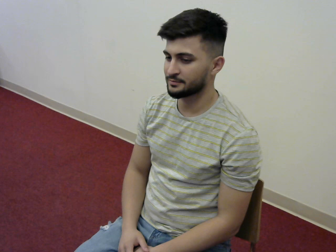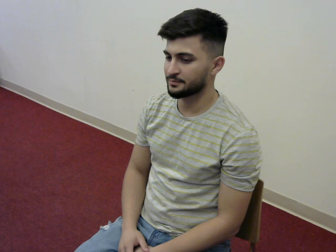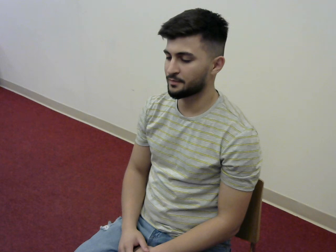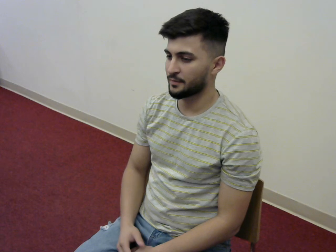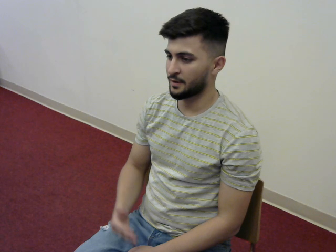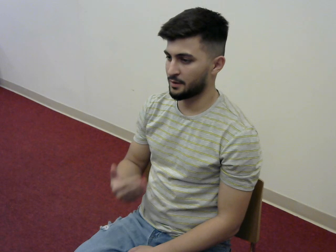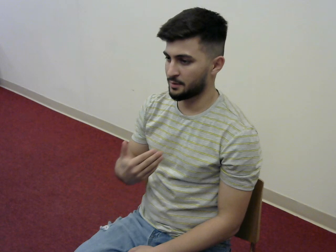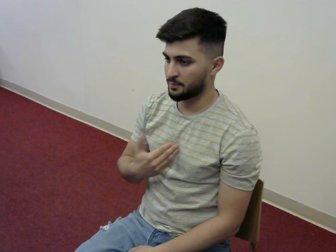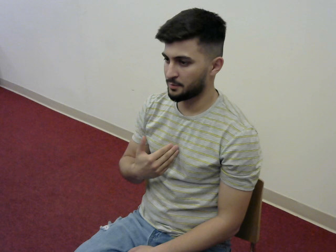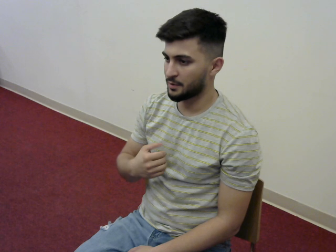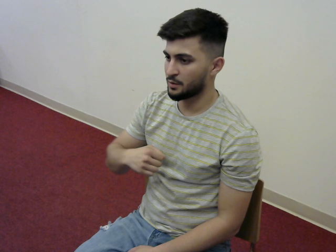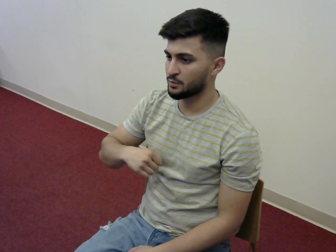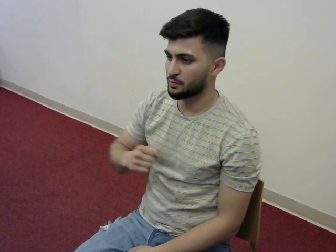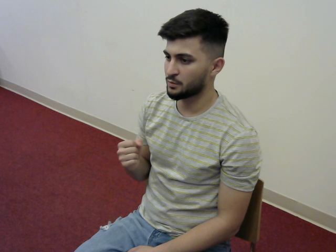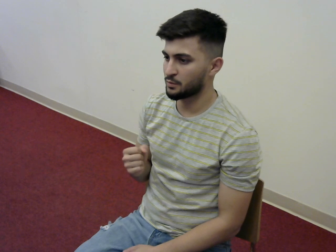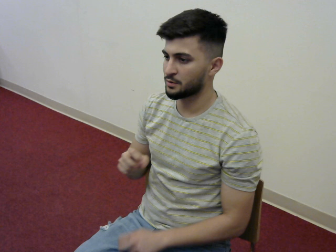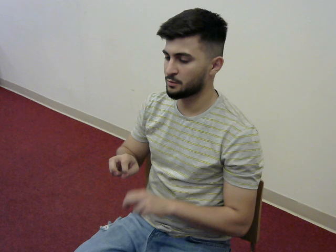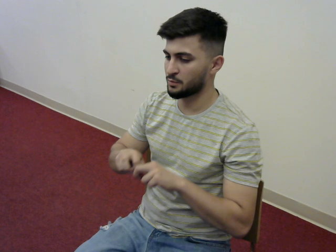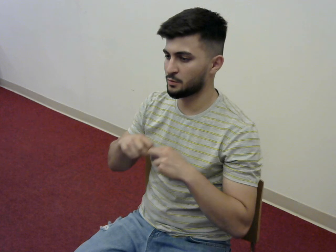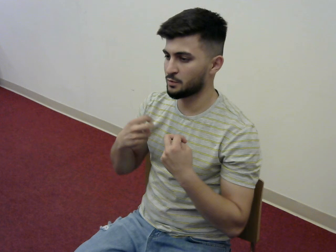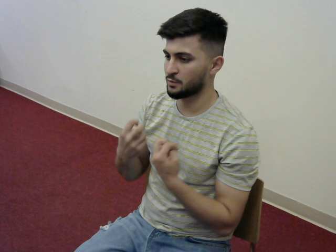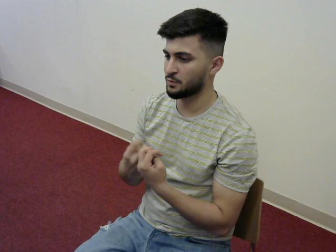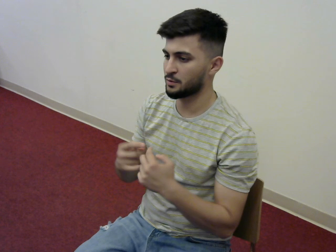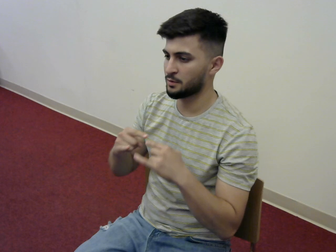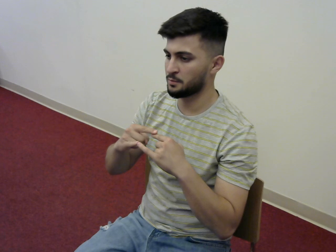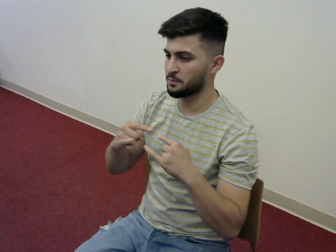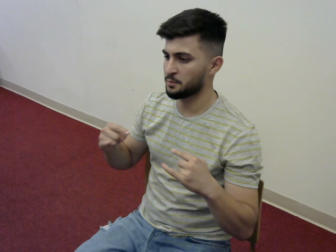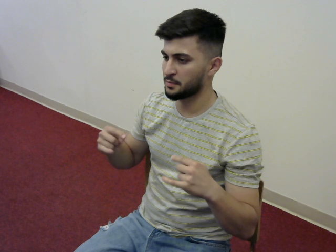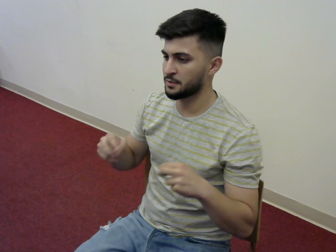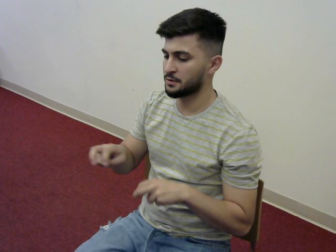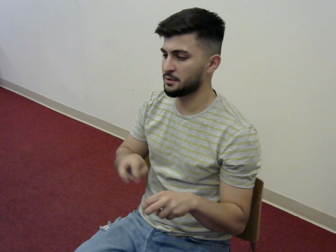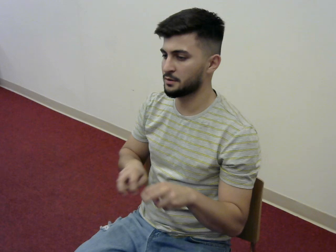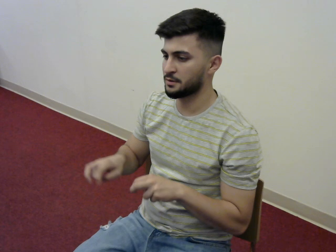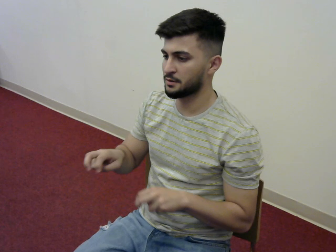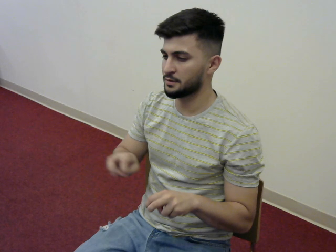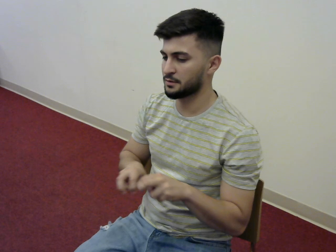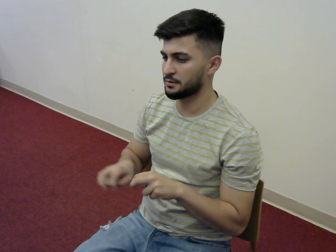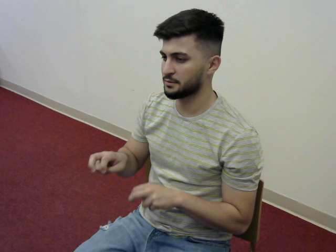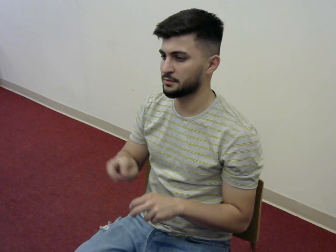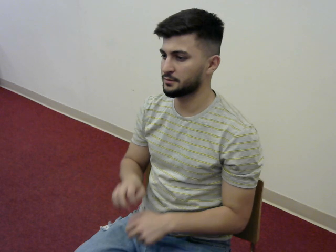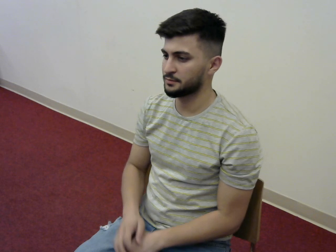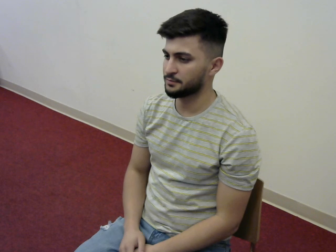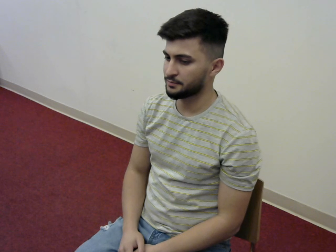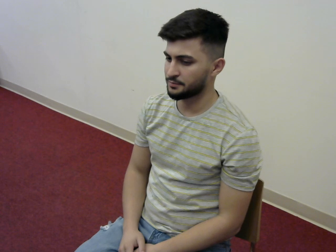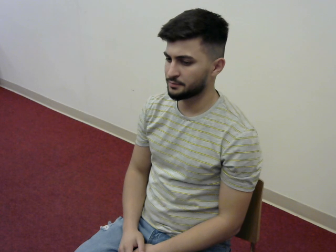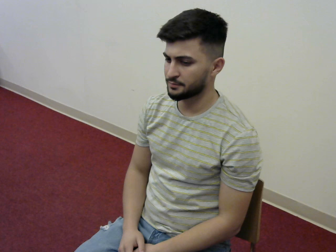Mən dostlarımın olduğu masanı axtarıram